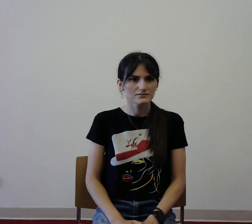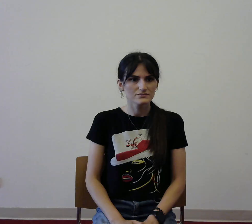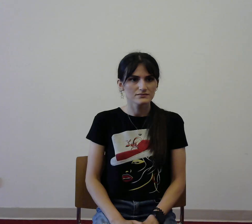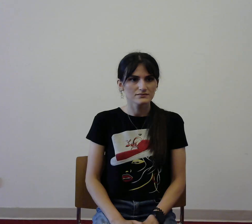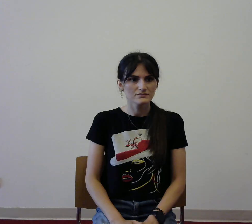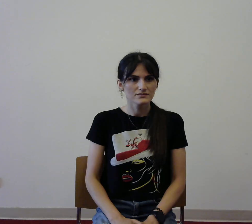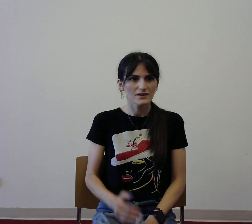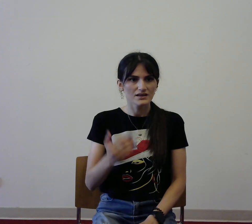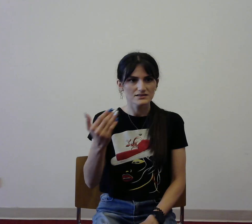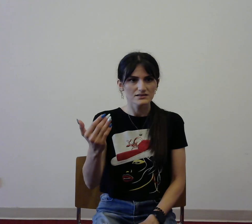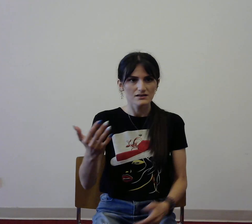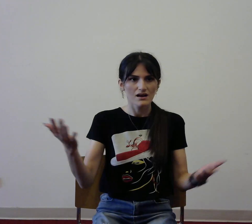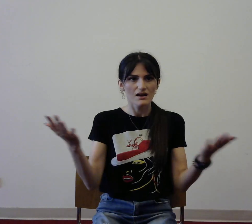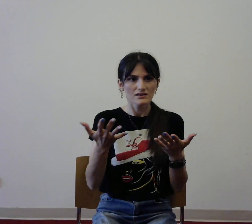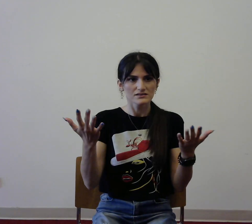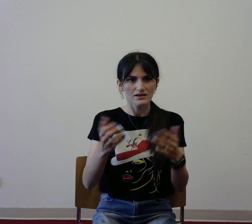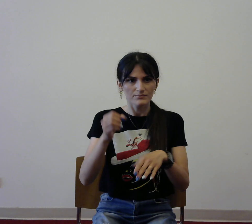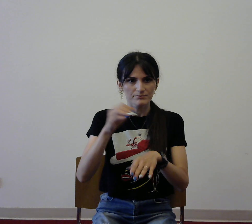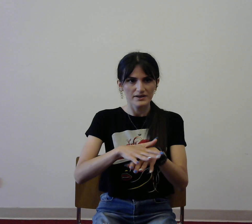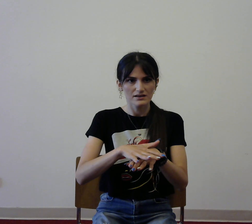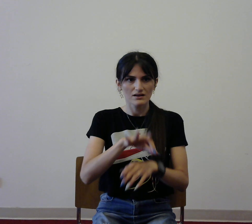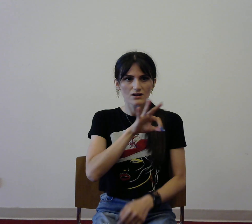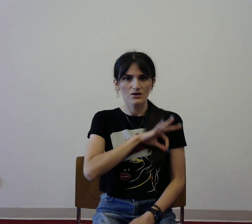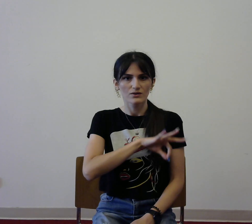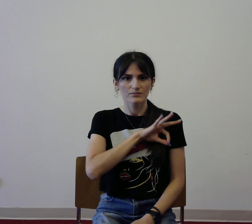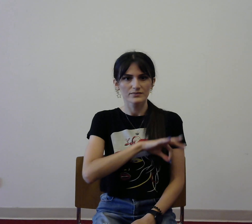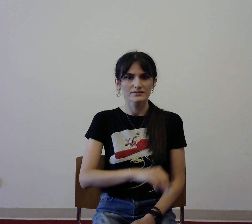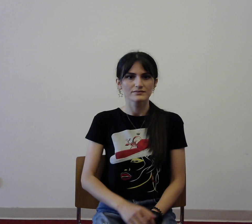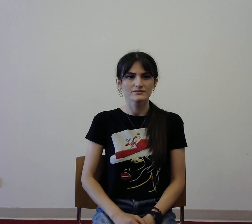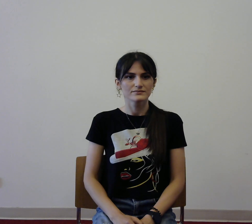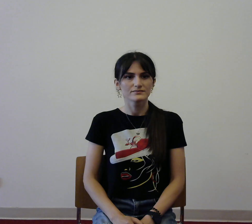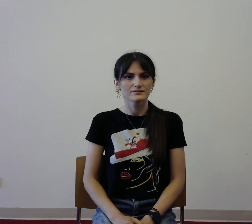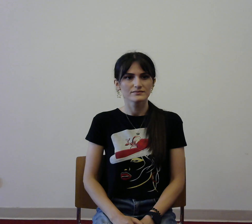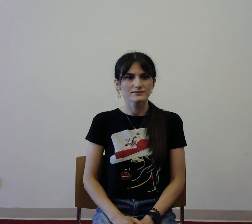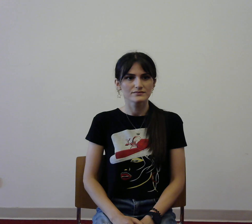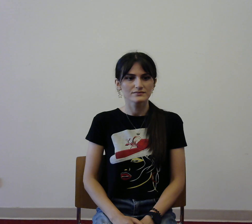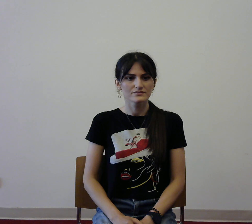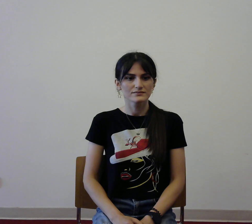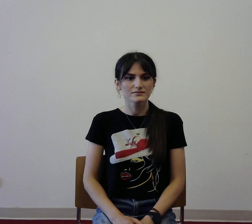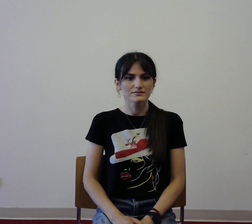Siz hansı bankın müştərisisiniz?